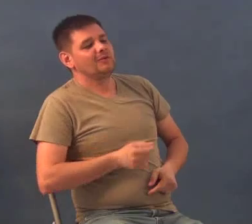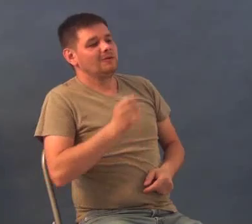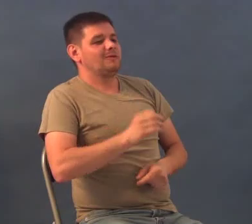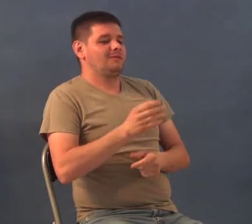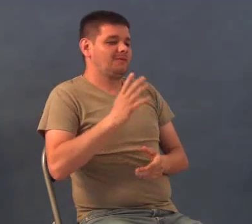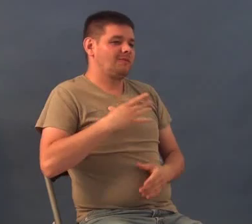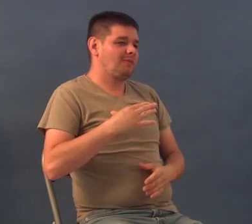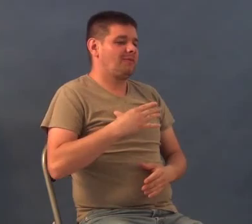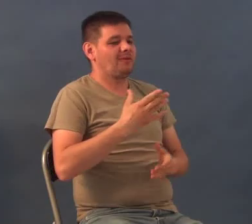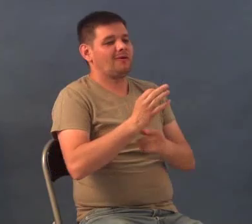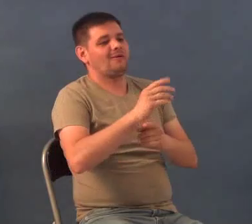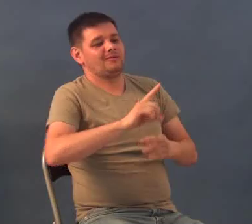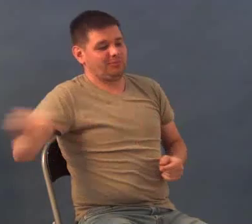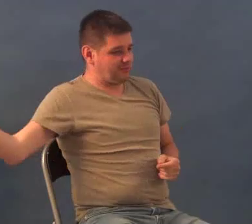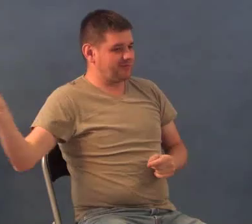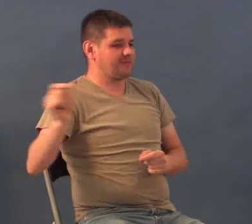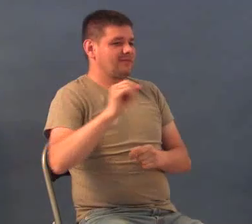Przeczekuje chwilę, odchodzi.